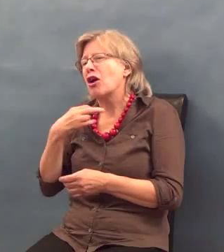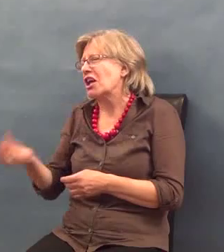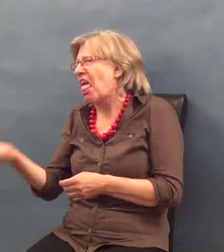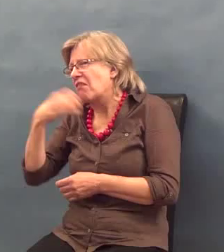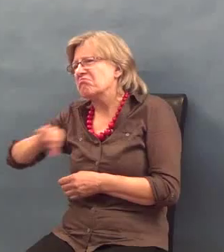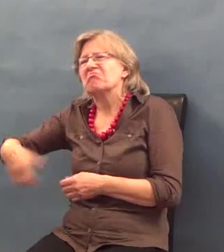Nie kradnie ich.